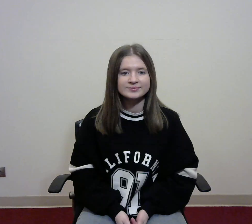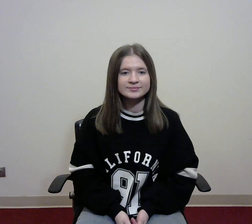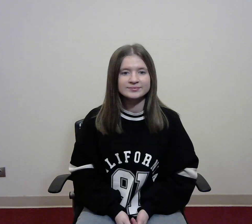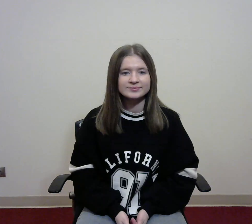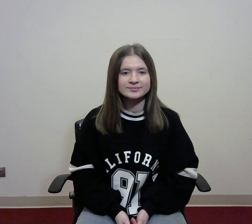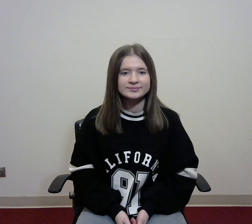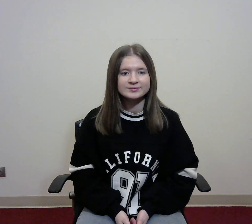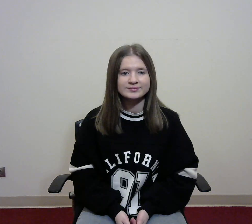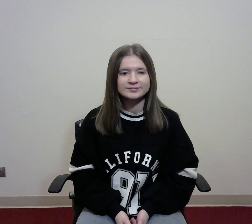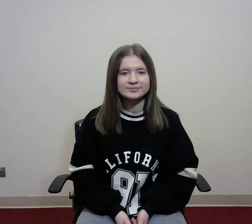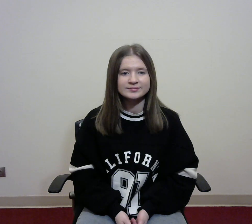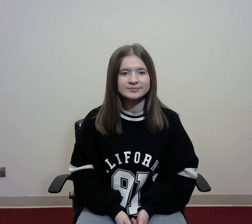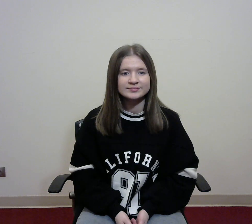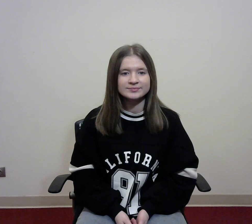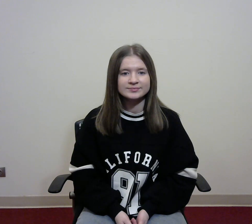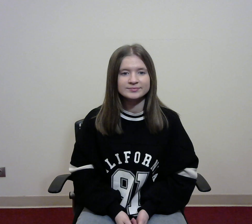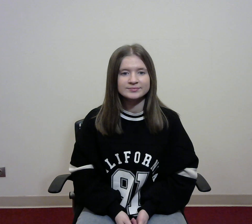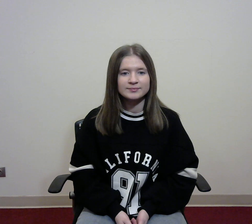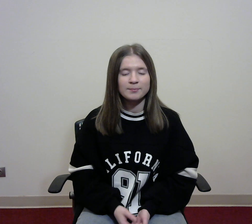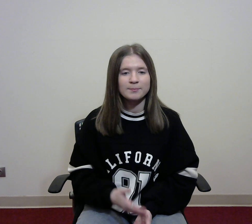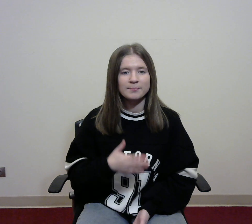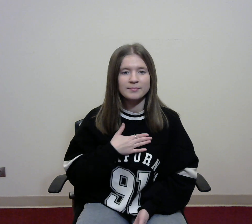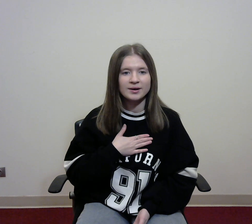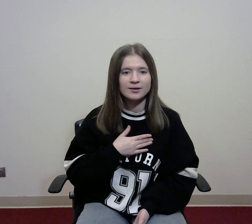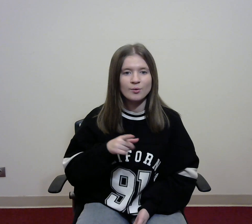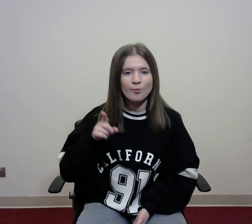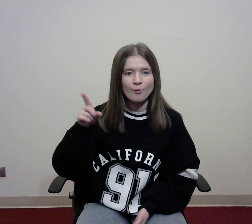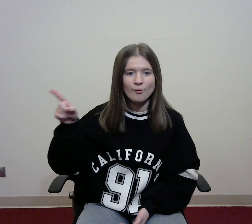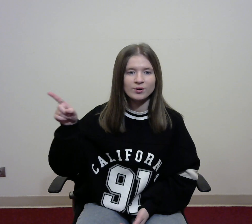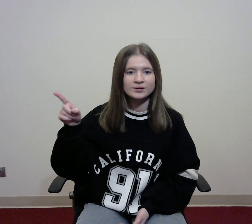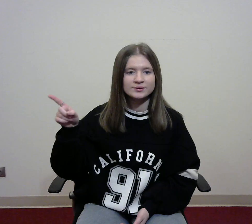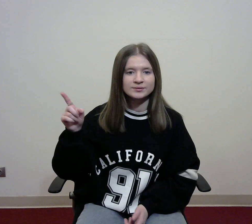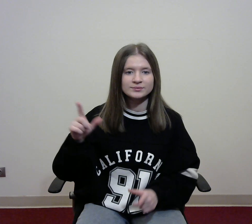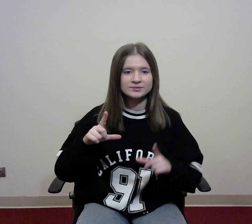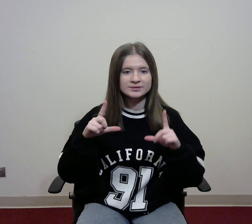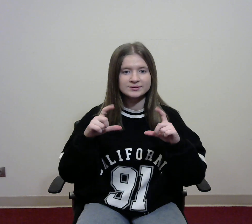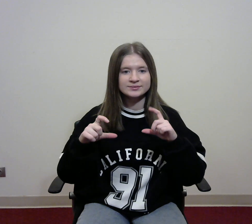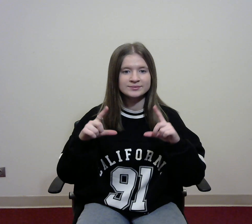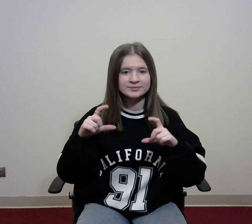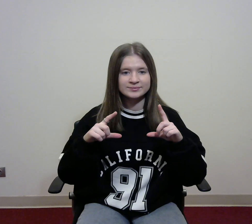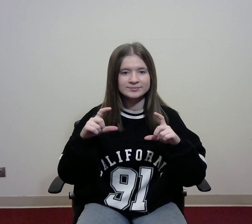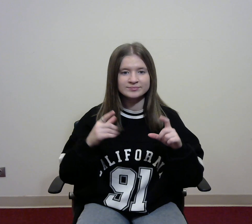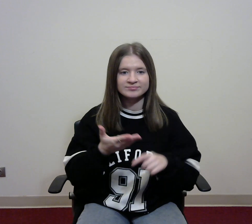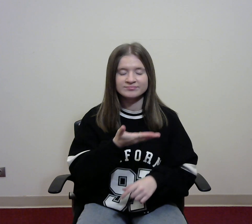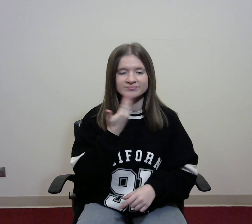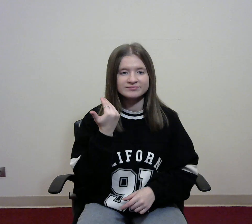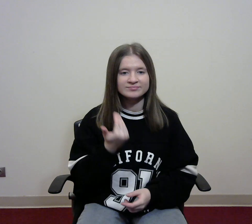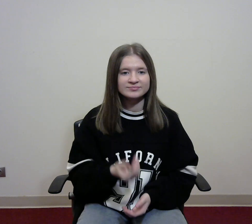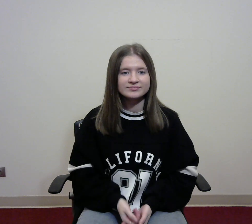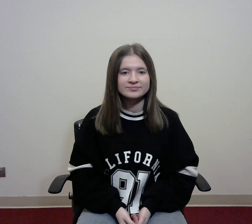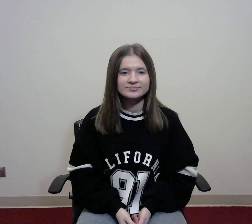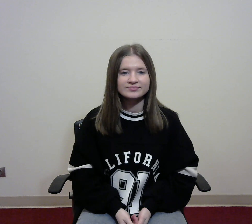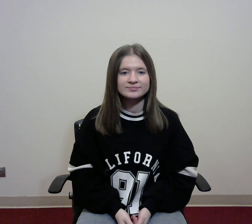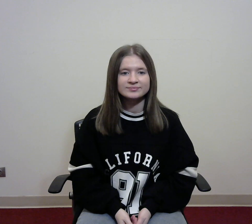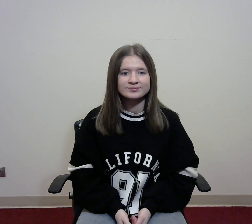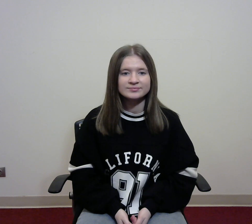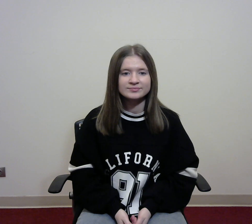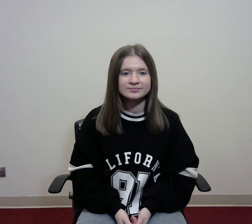Məndə onun şəkli yoxdur